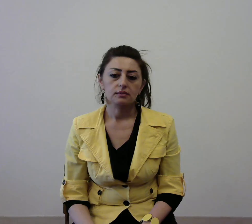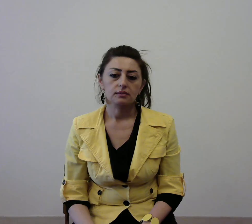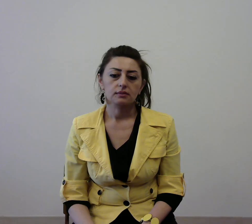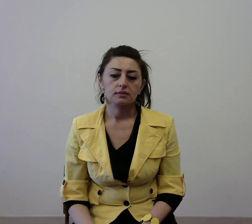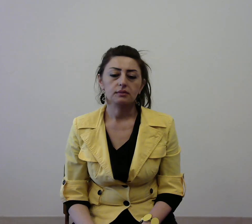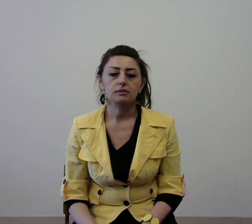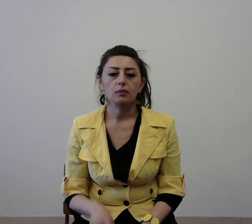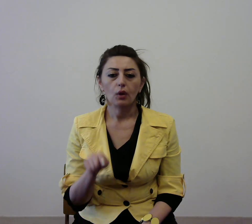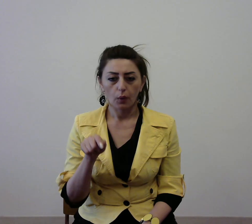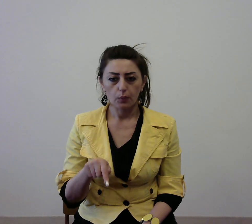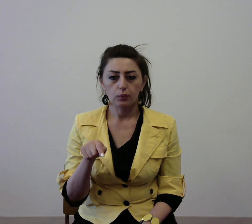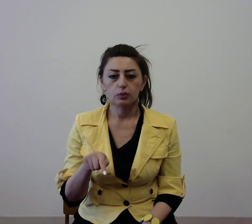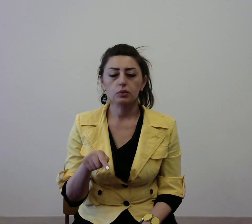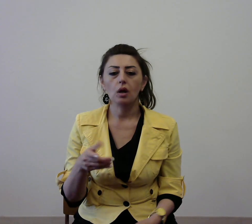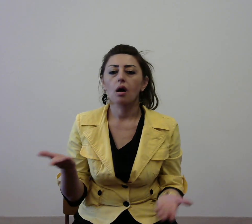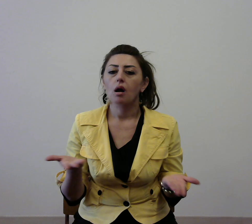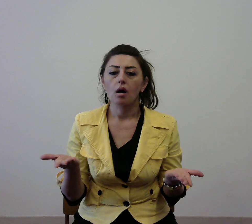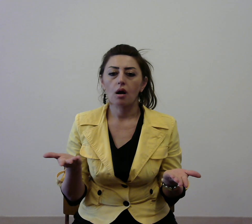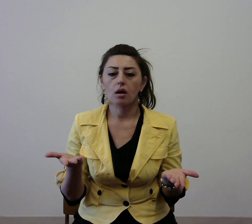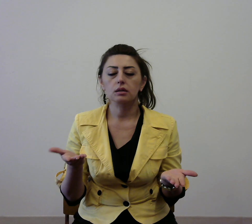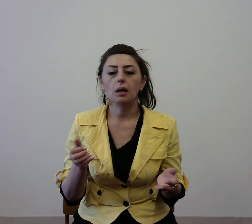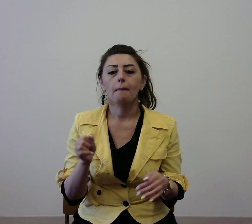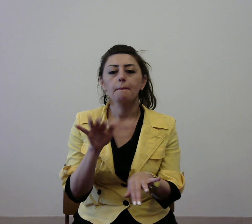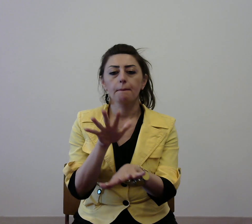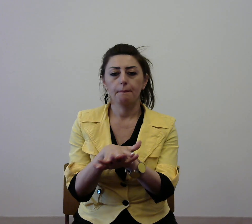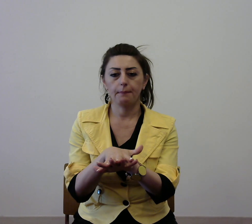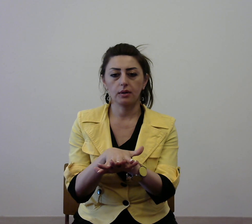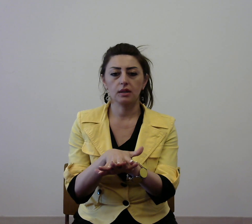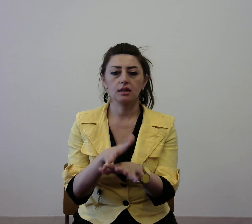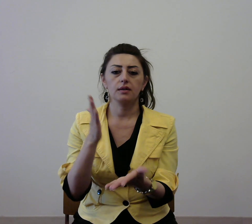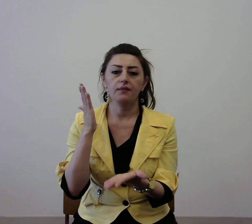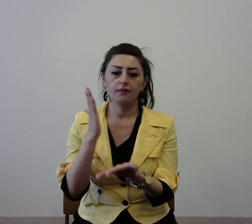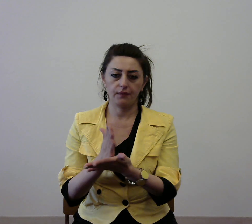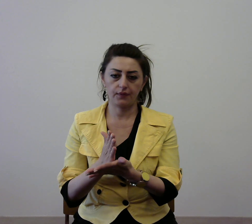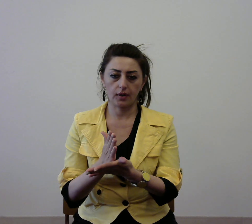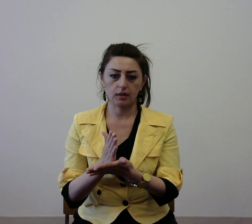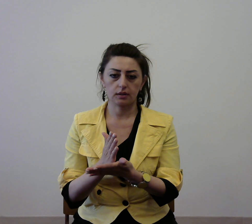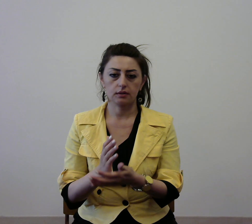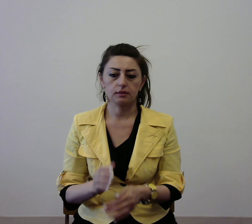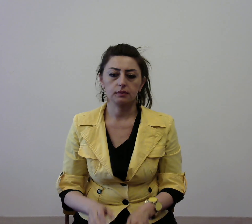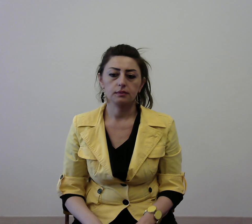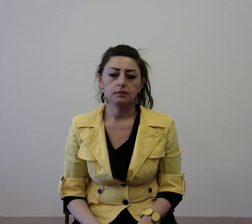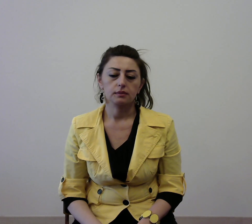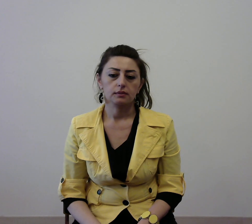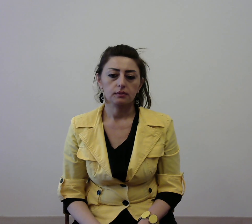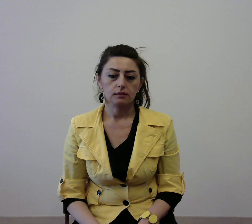Burda harda bank var?